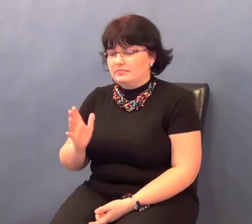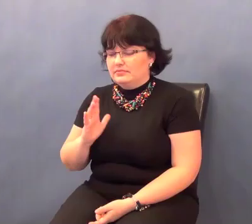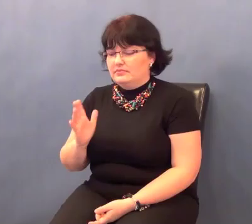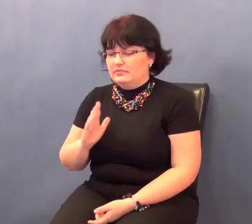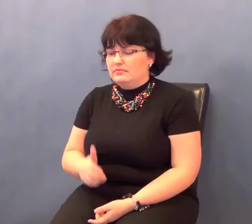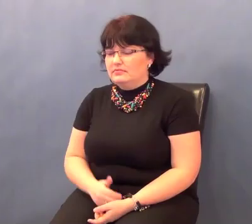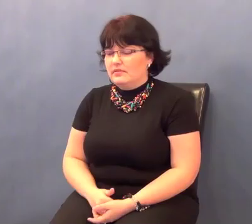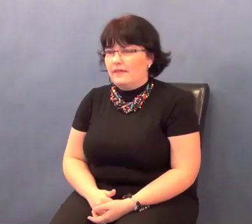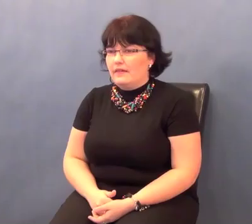Bezpiecznie.